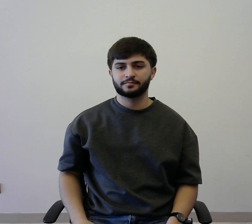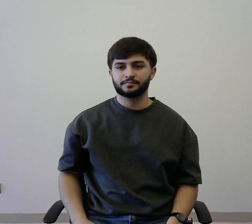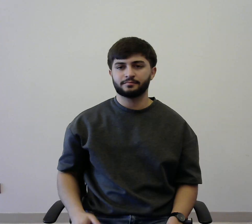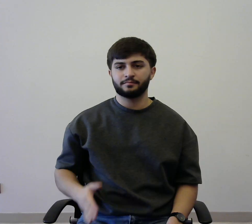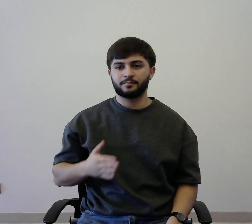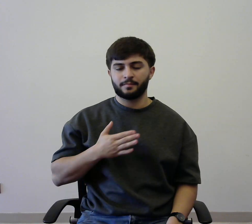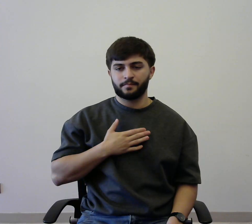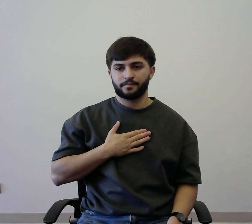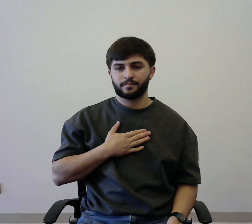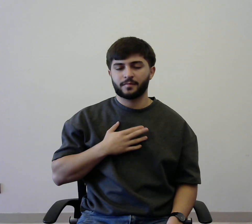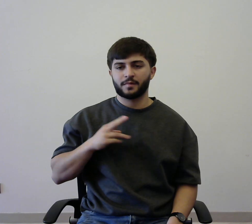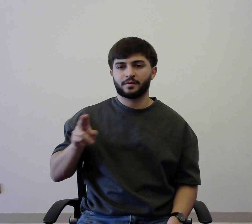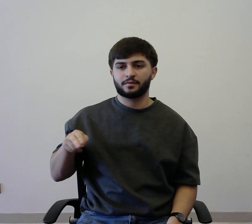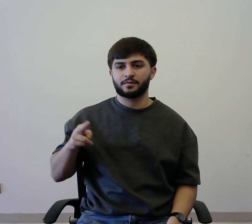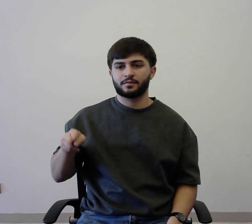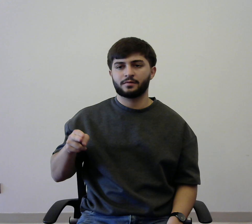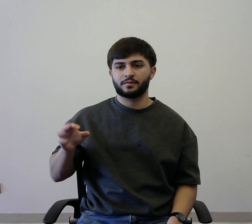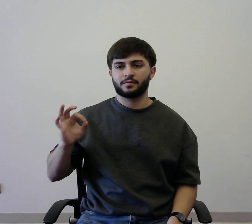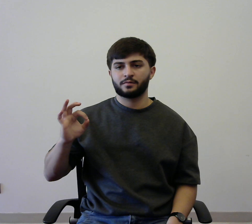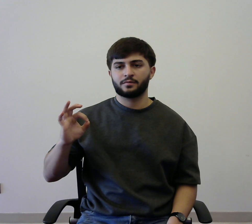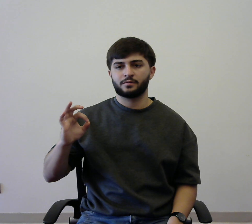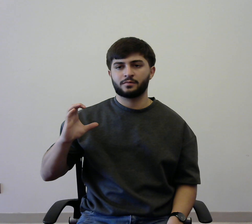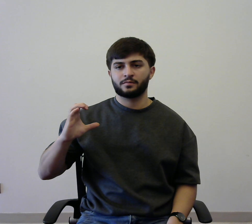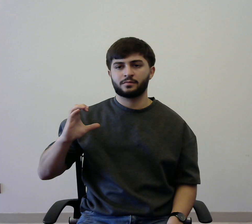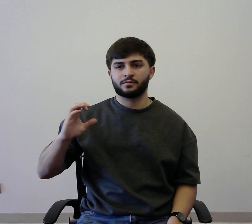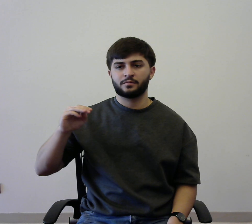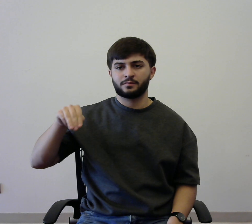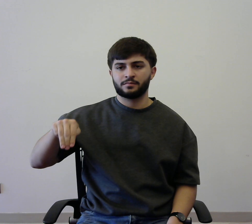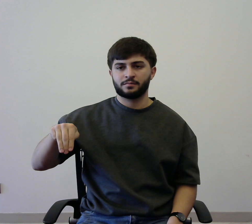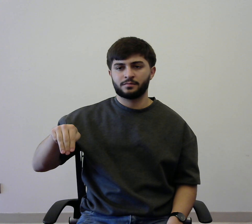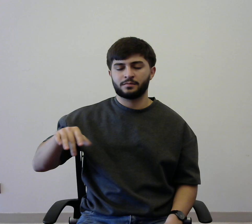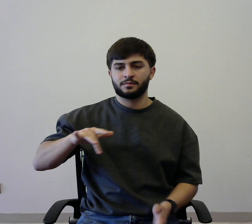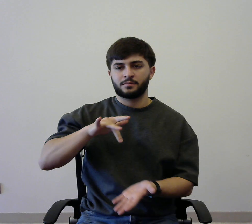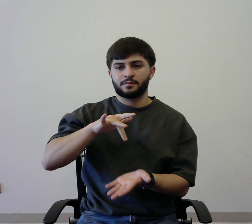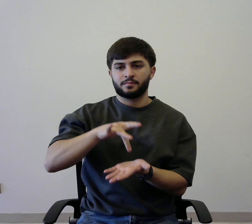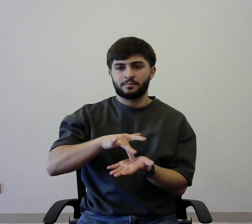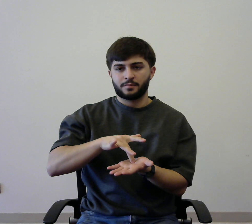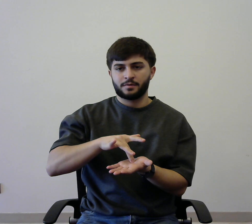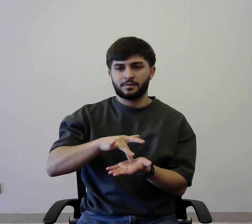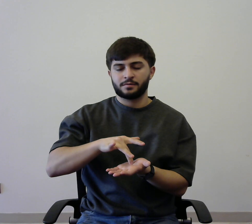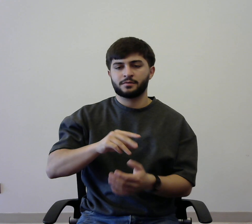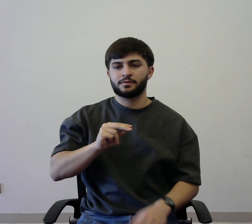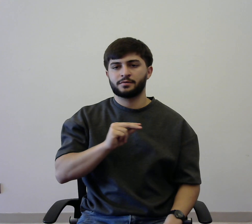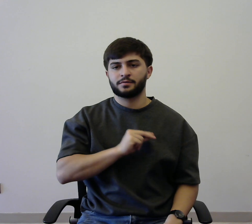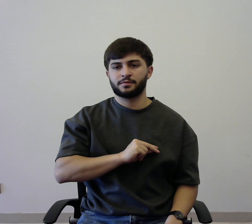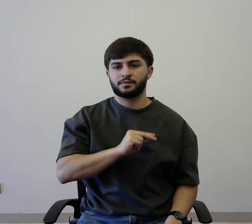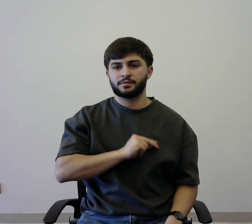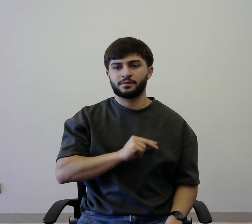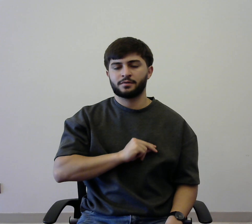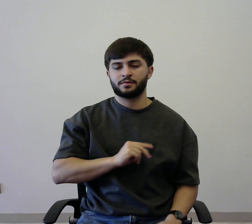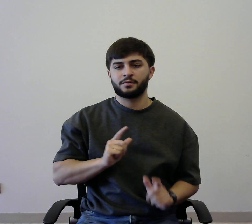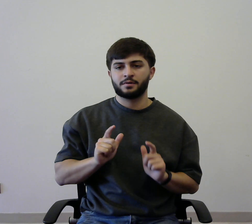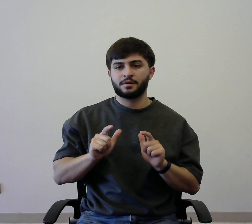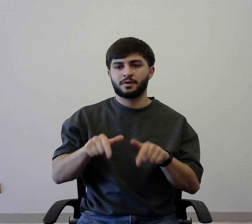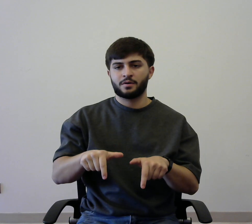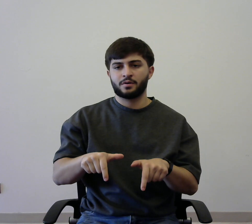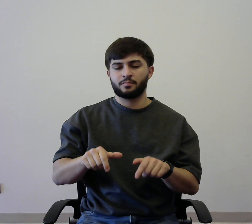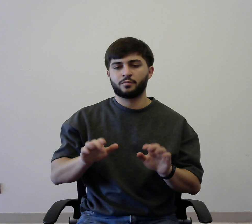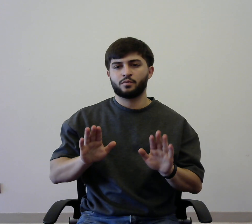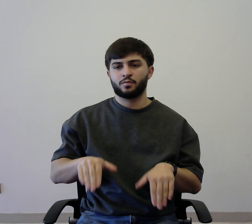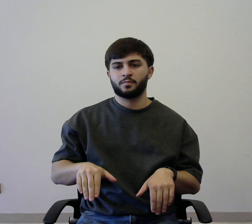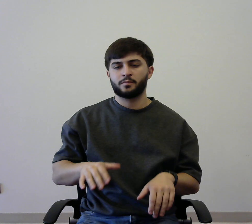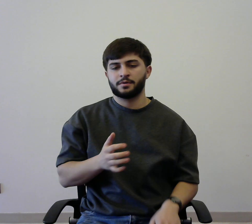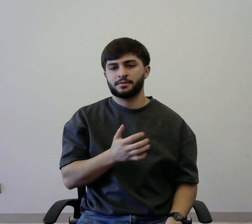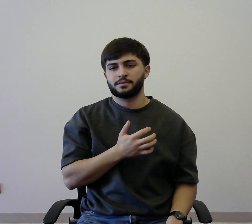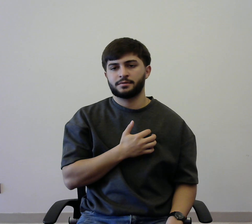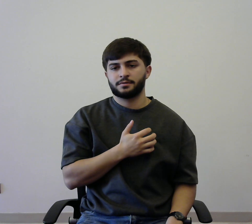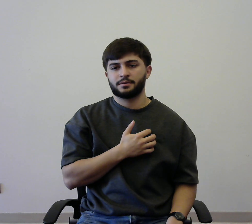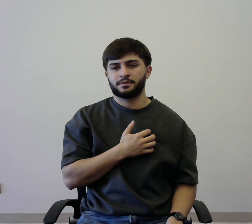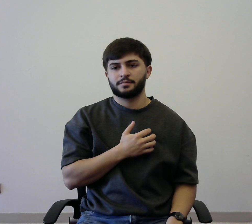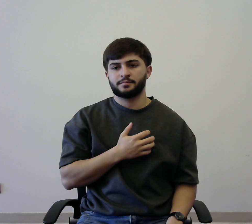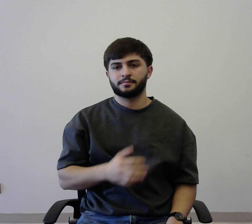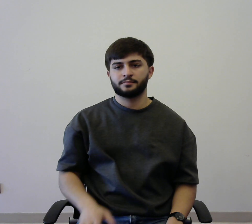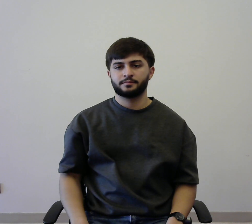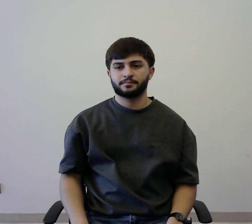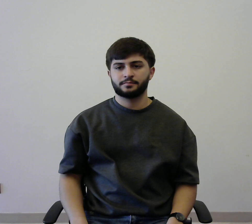Mən DOST Mərkəzində işə qəbul olmaq istəyirəm